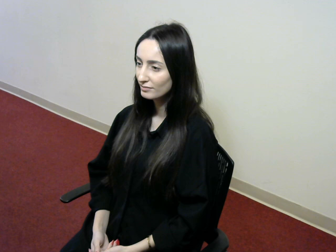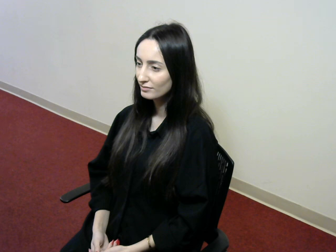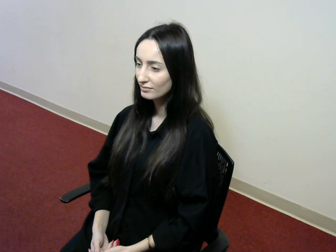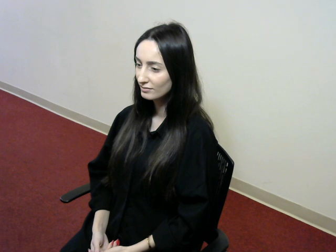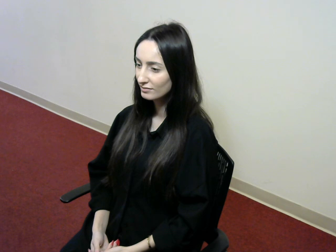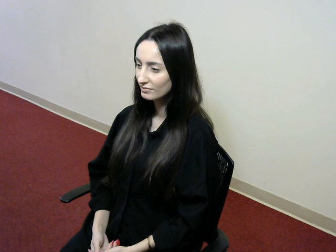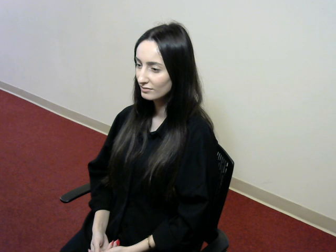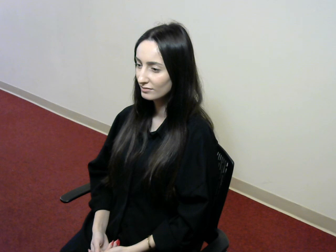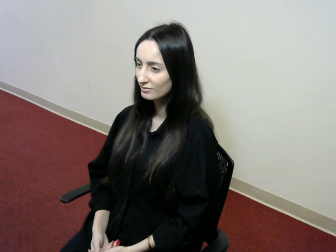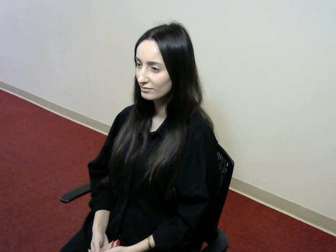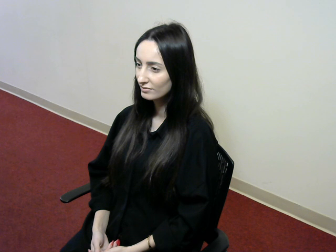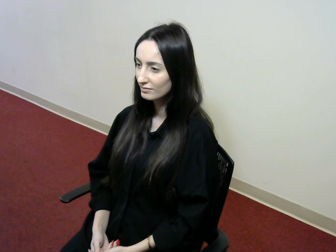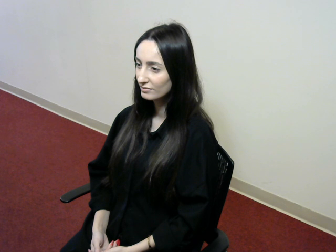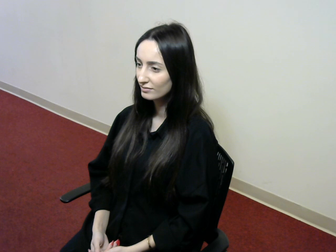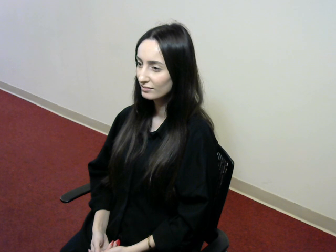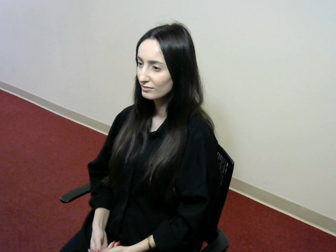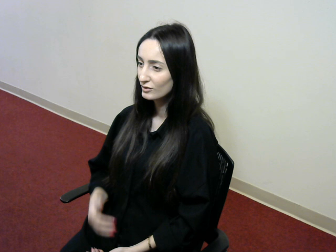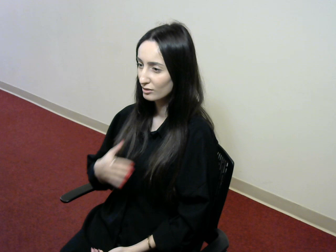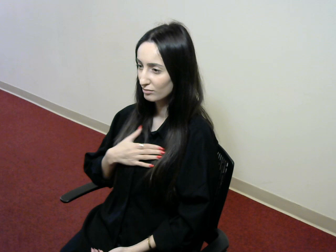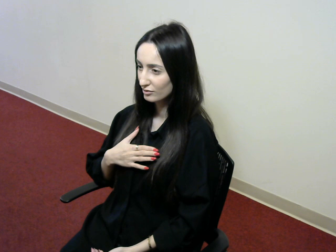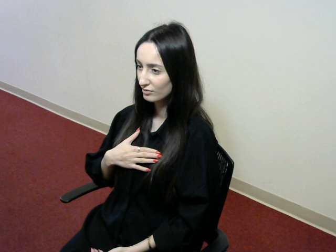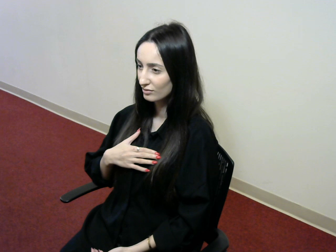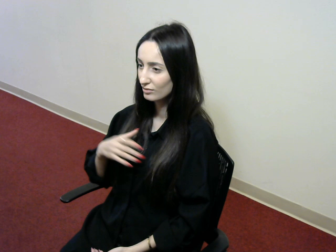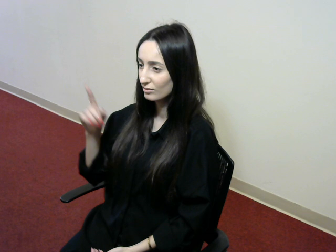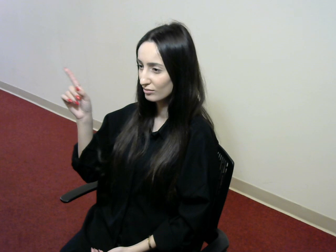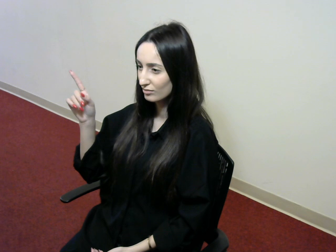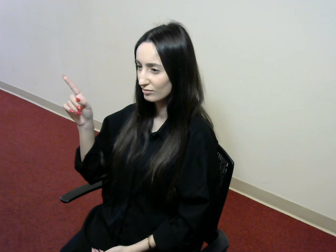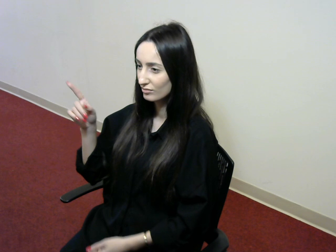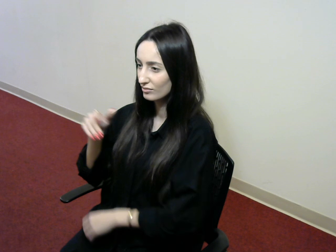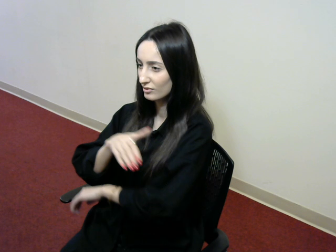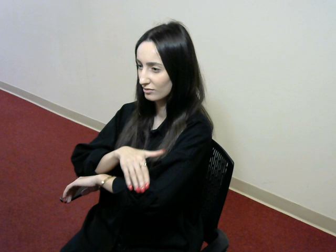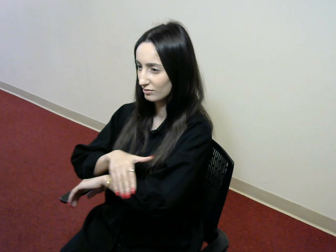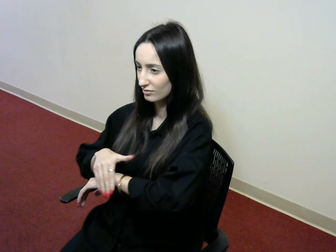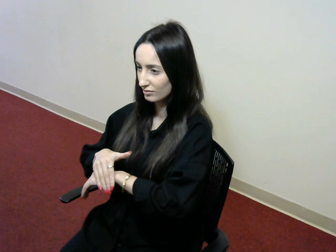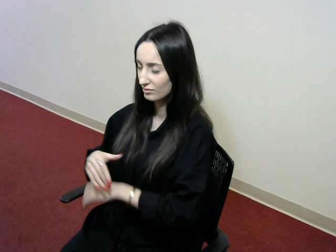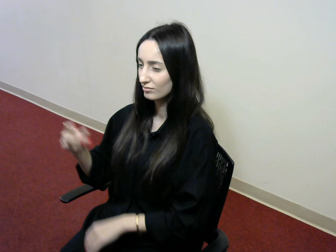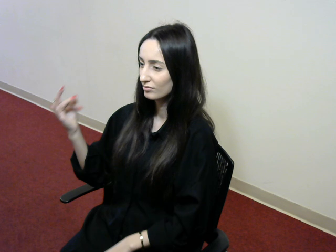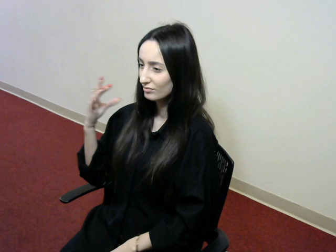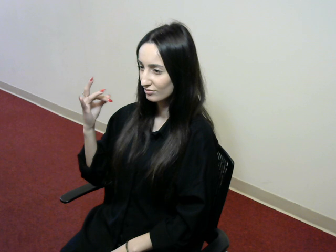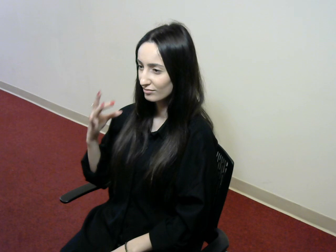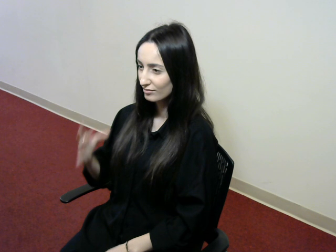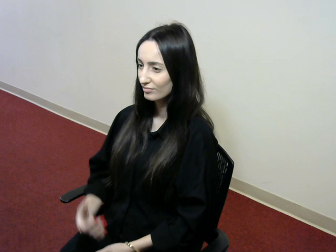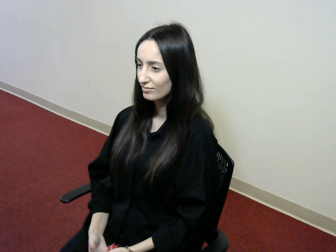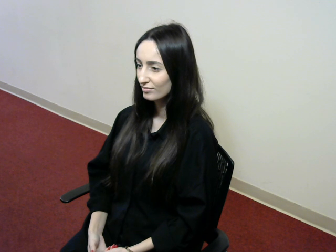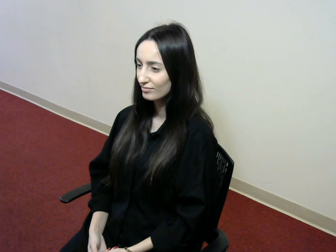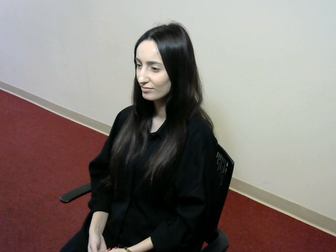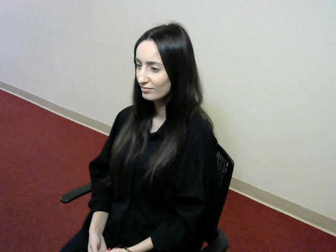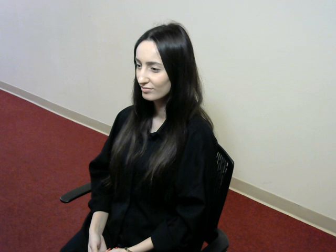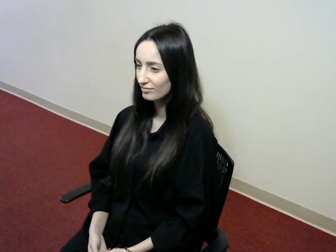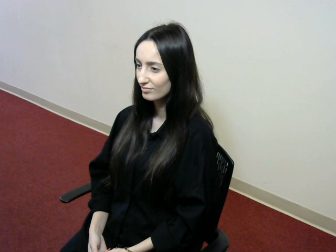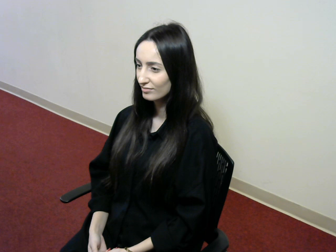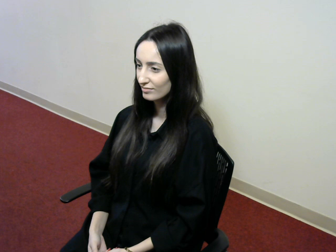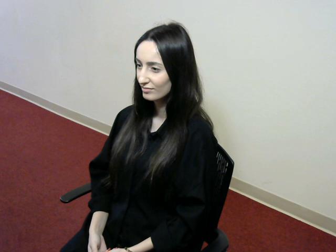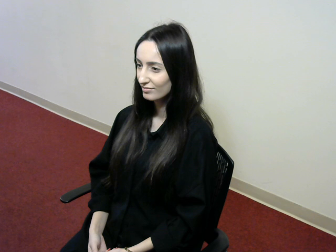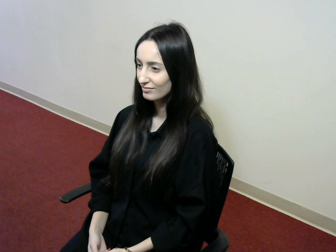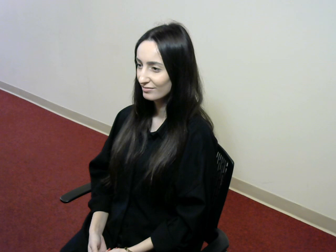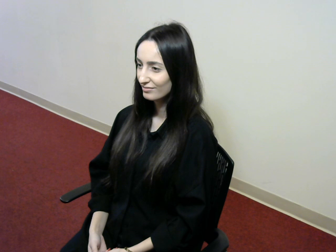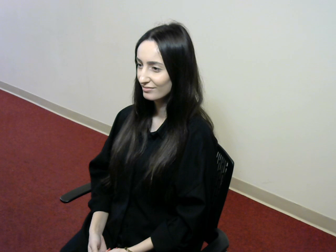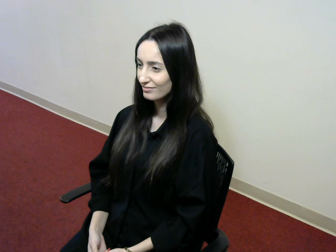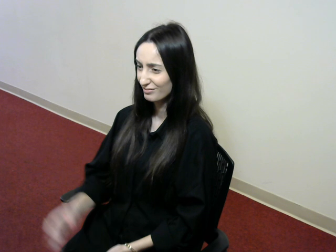Mənə oranın ünvanını deyin